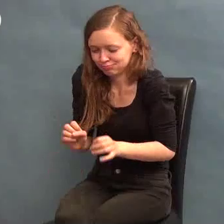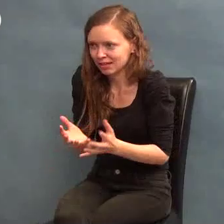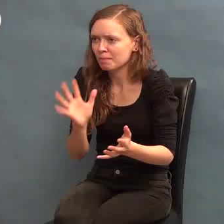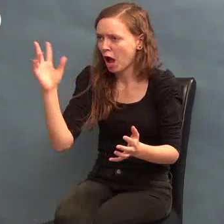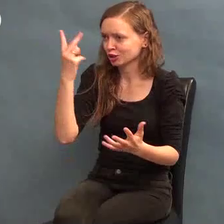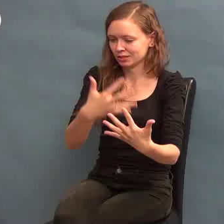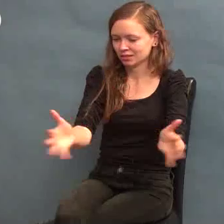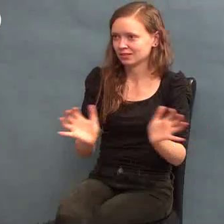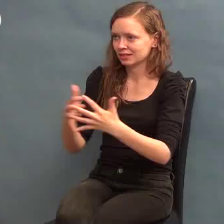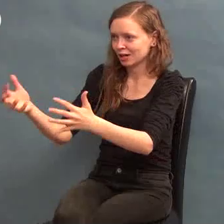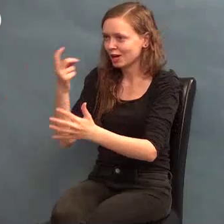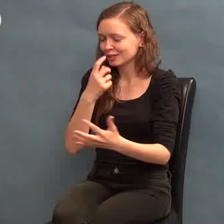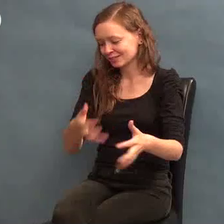Ma trzy kosze.